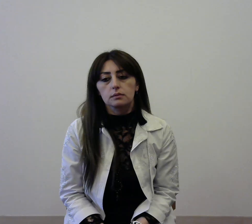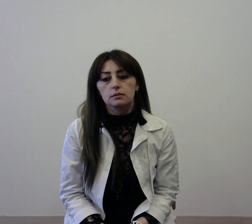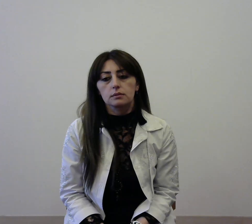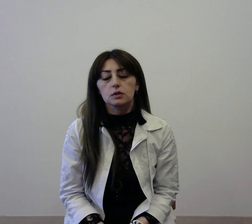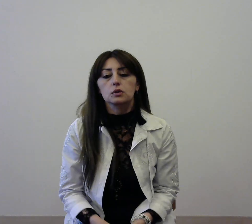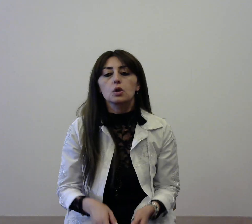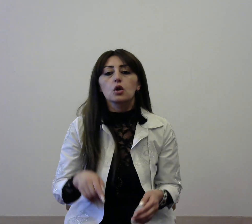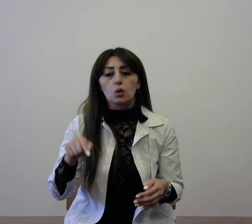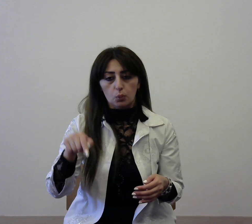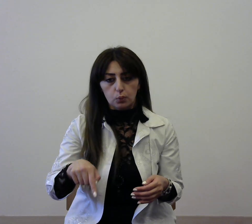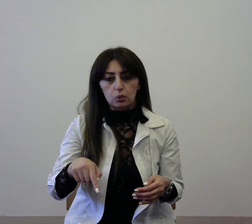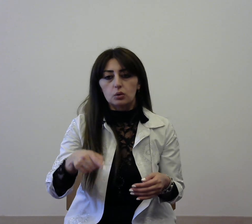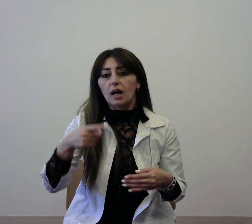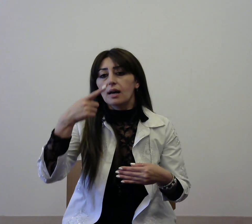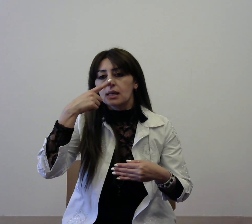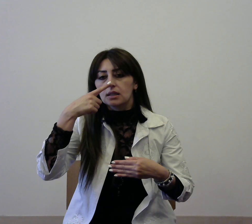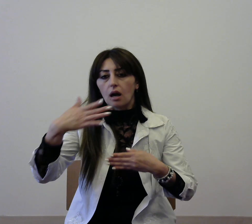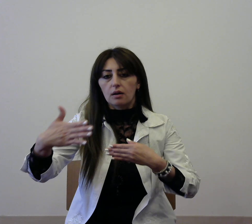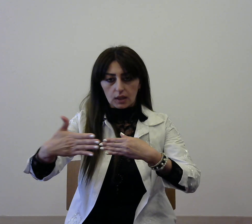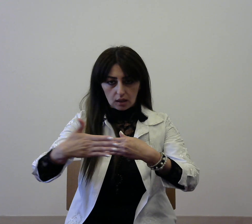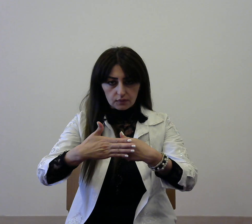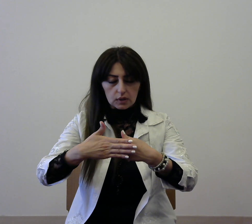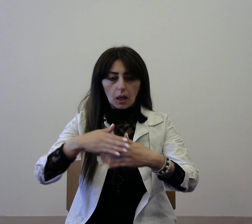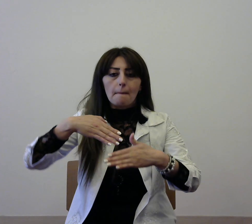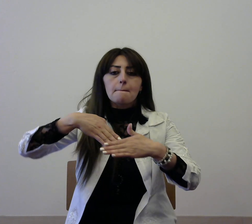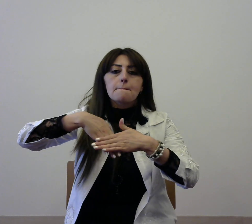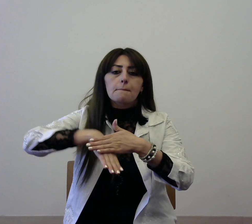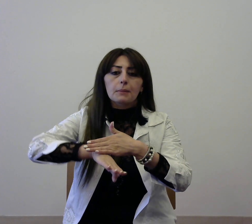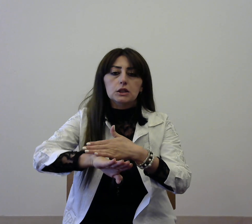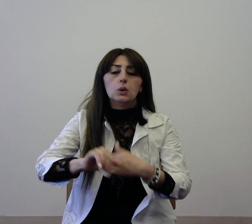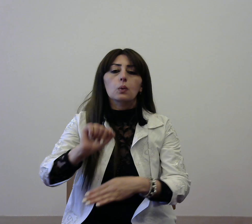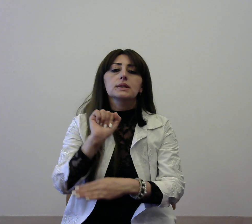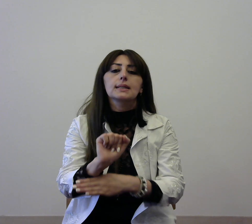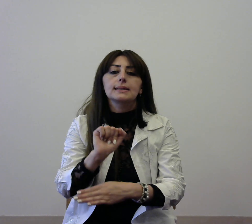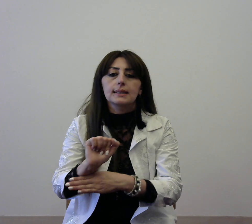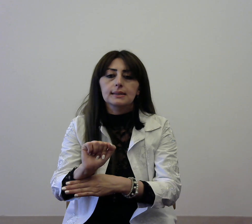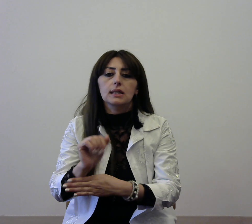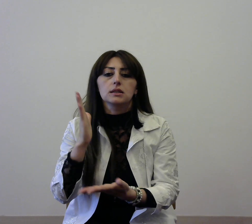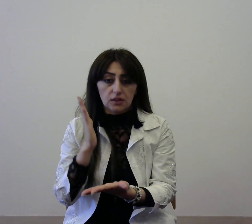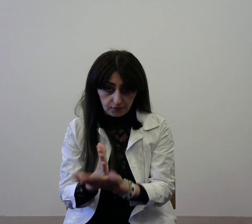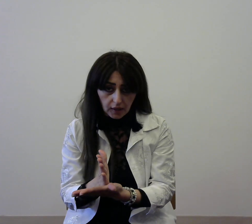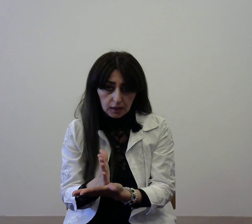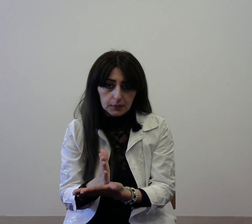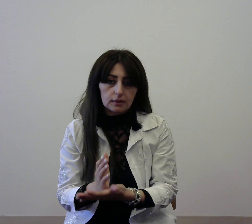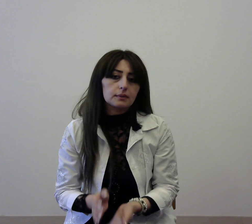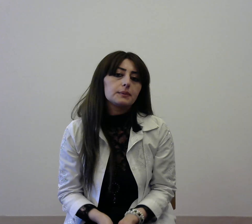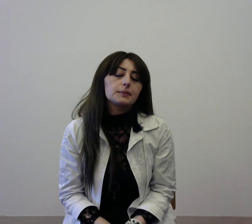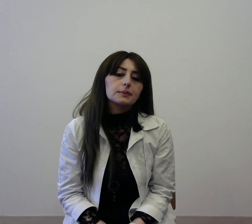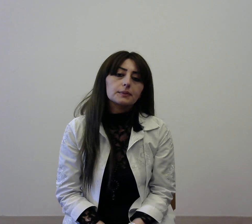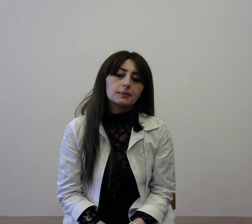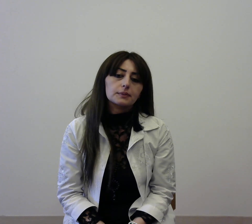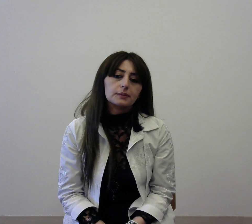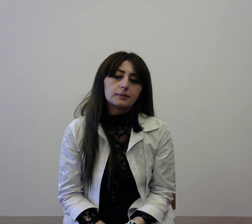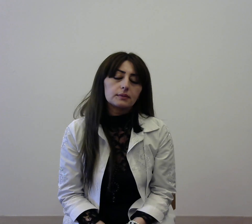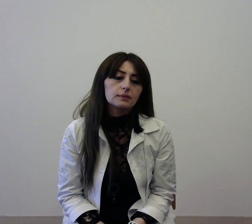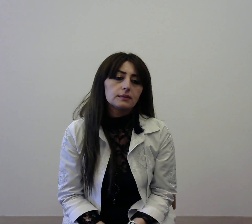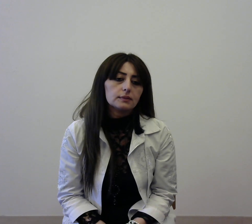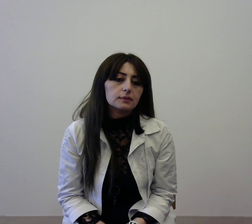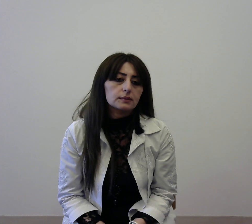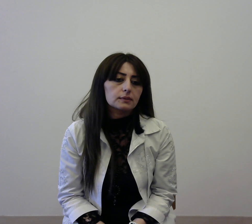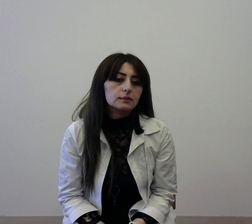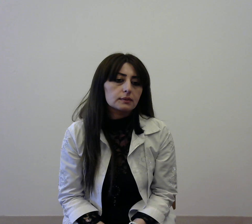Burda yaxınlıqda metro stansiyası varmı?